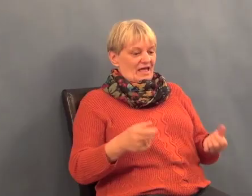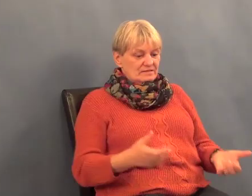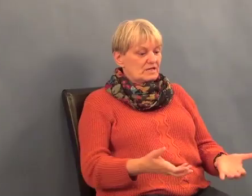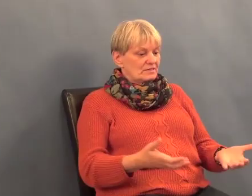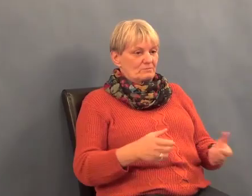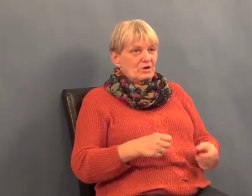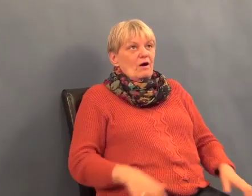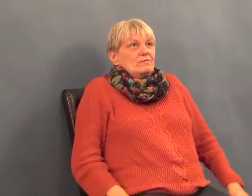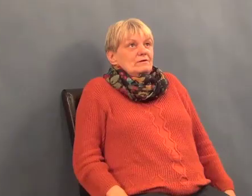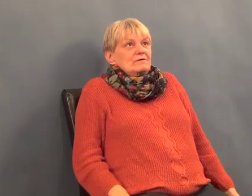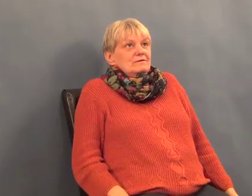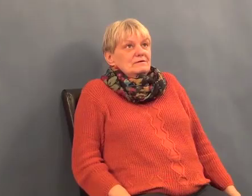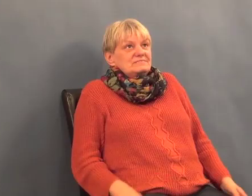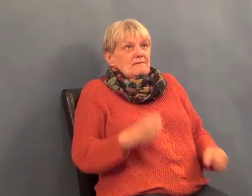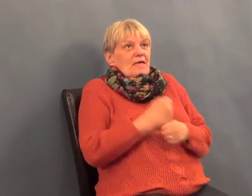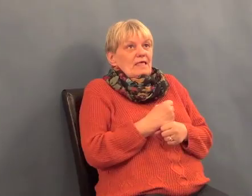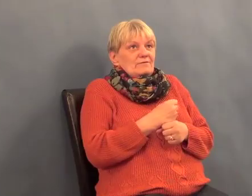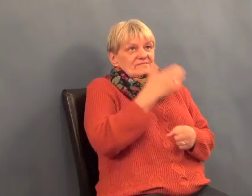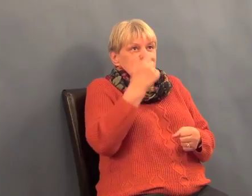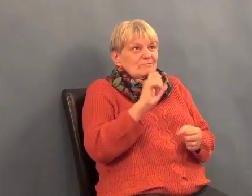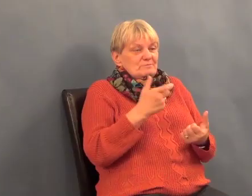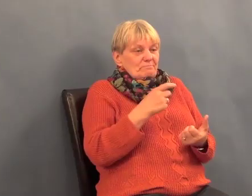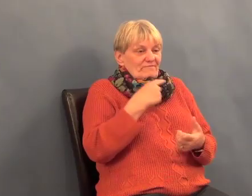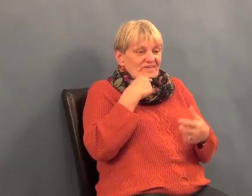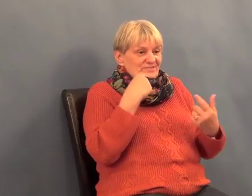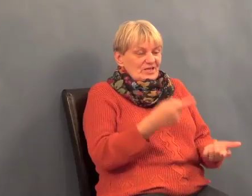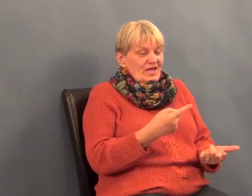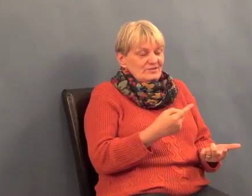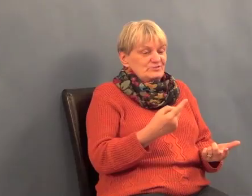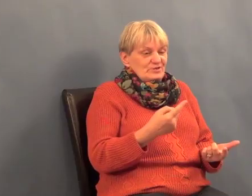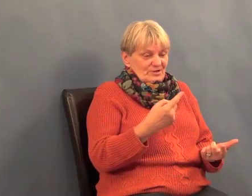On skamieniał, nie wiedział, co powiedzieć.